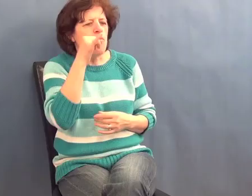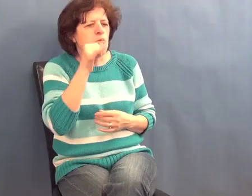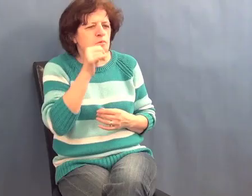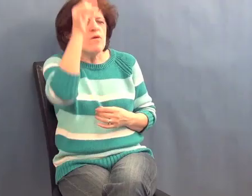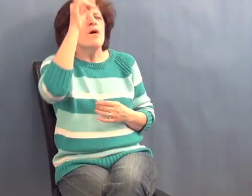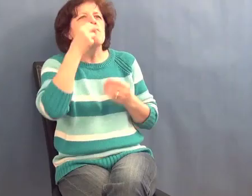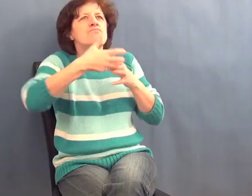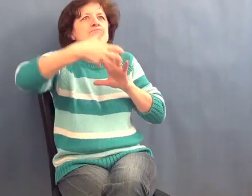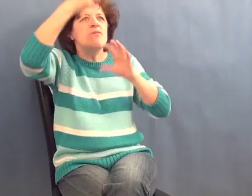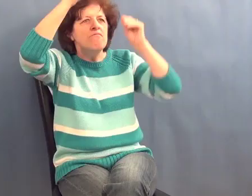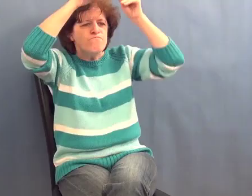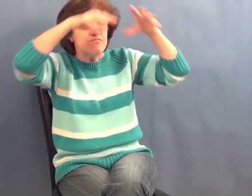Czujnik się włączył i zraszacz wody się uruchomił.